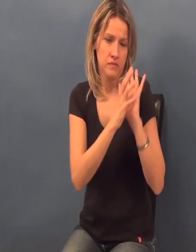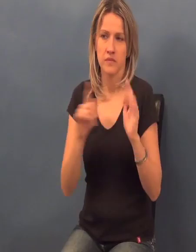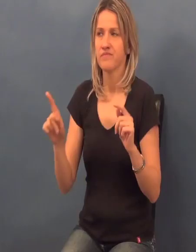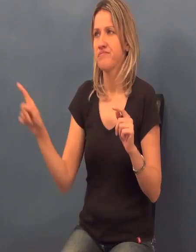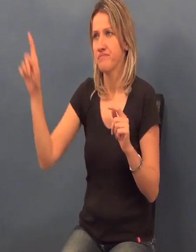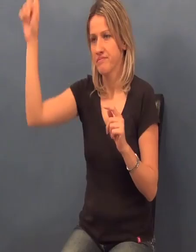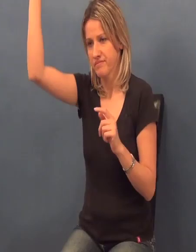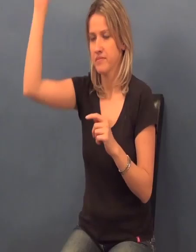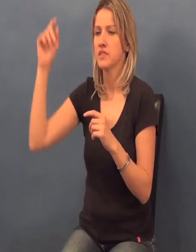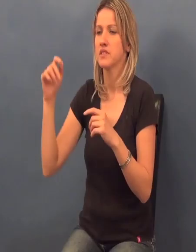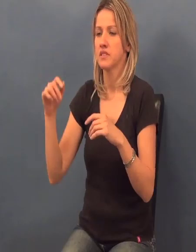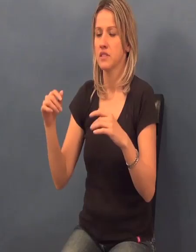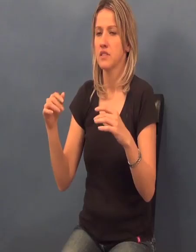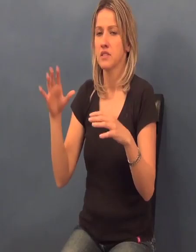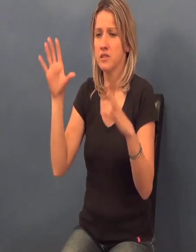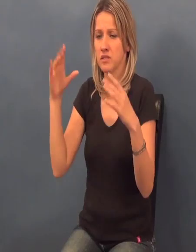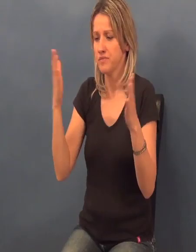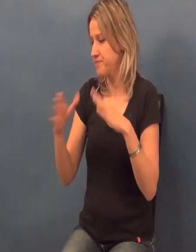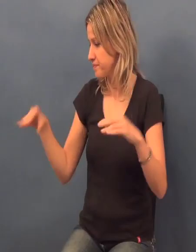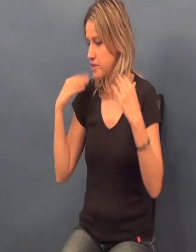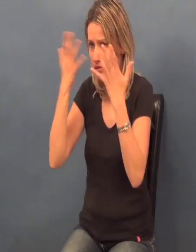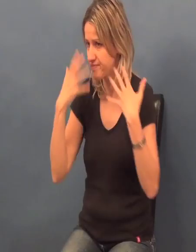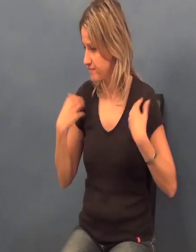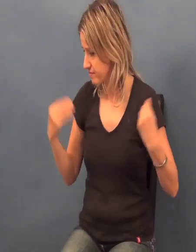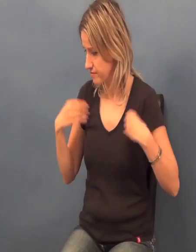On idzie na górę. Przygotowuje kołdrę, myje się i przebiera.